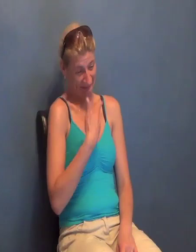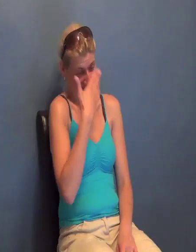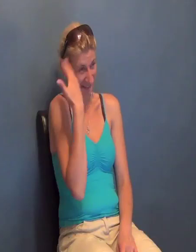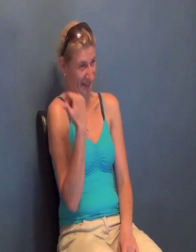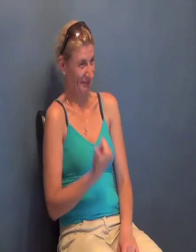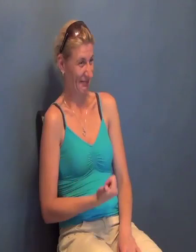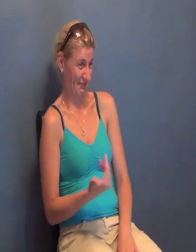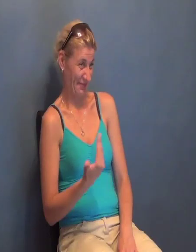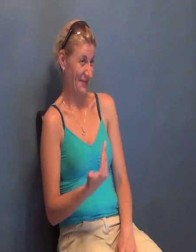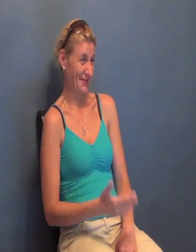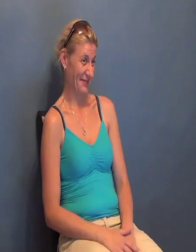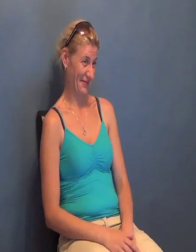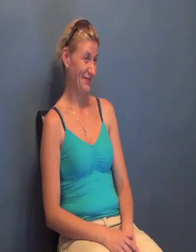Nie wiem, może.